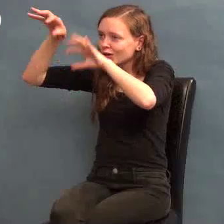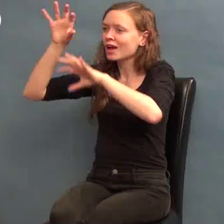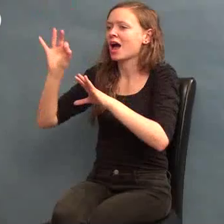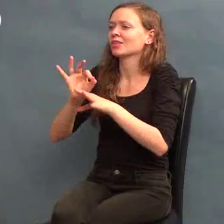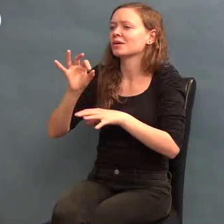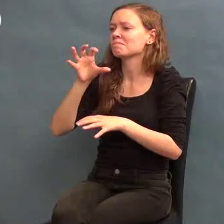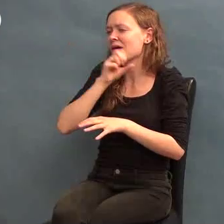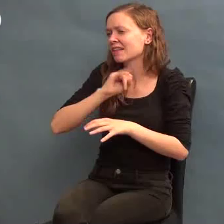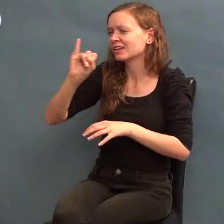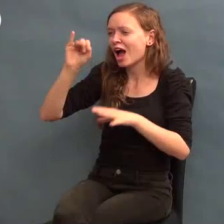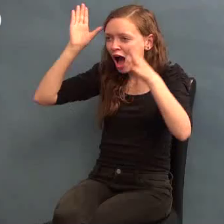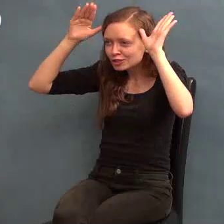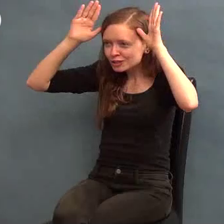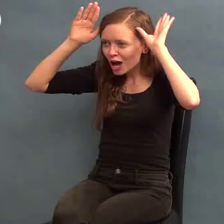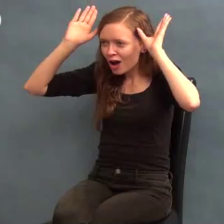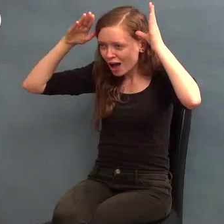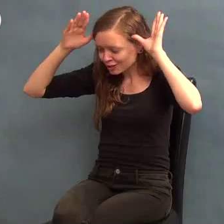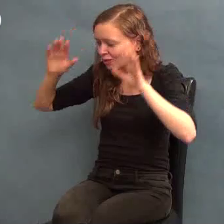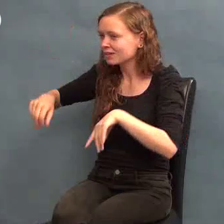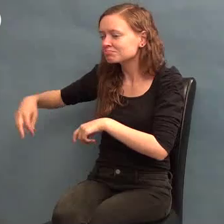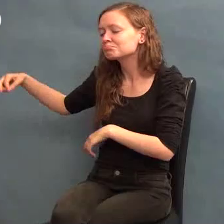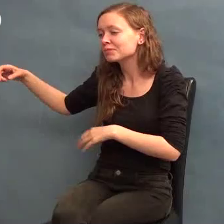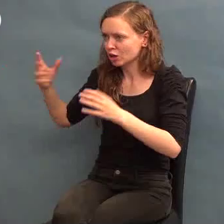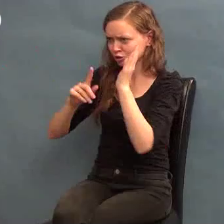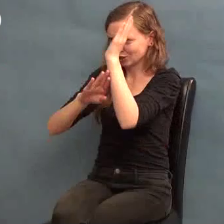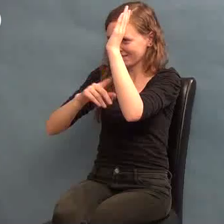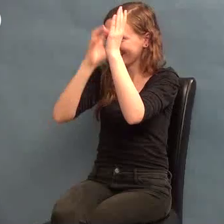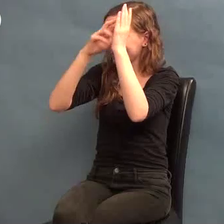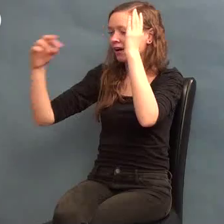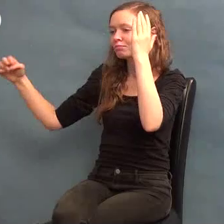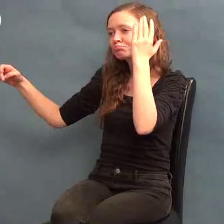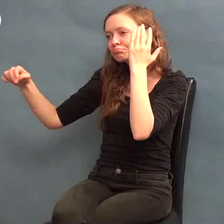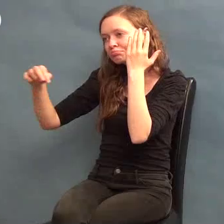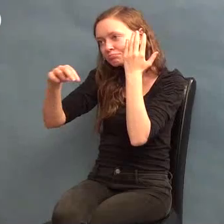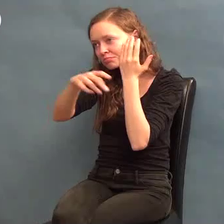A pod tym drzewem przechodzi inny pan, z osłem.